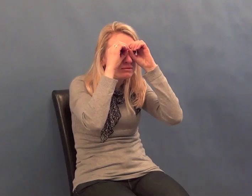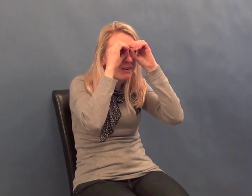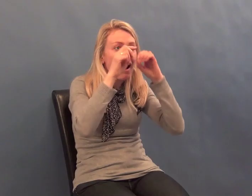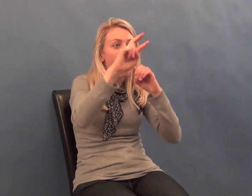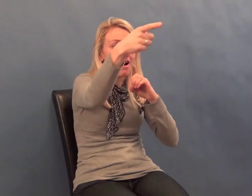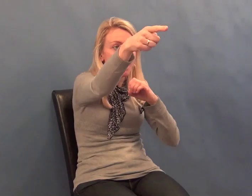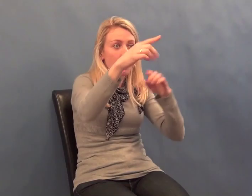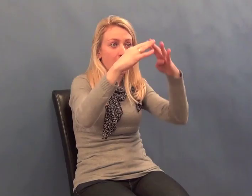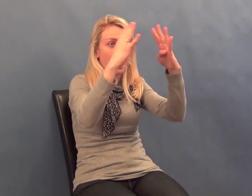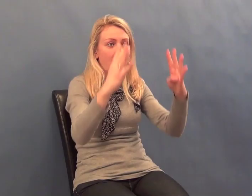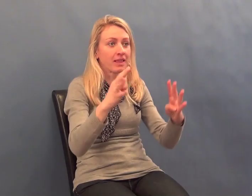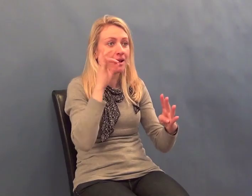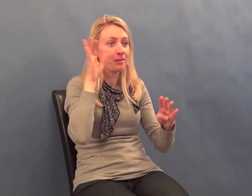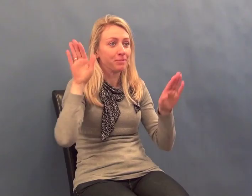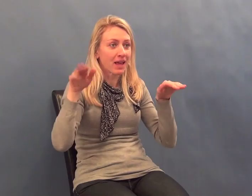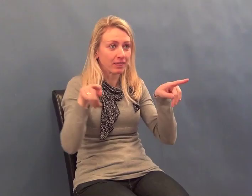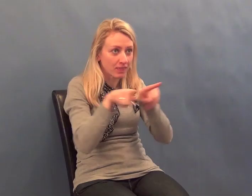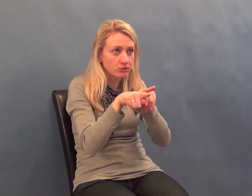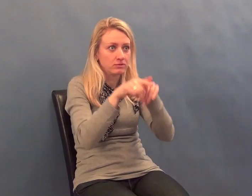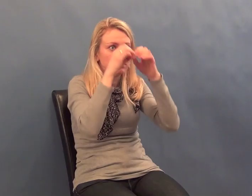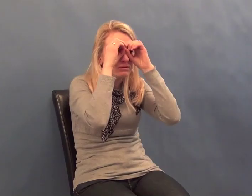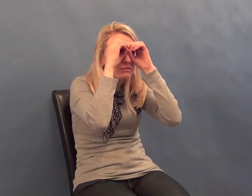A tam po drugiej stronie w klatce siedzi ptaszek i też patrzy przez lornetkę.